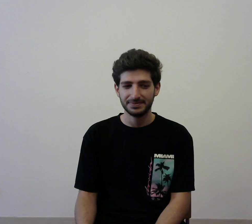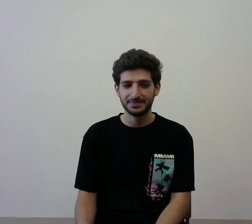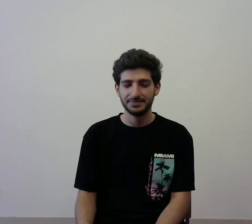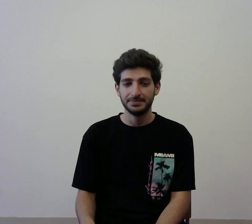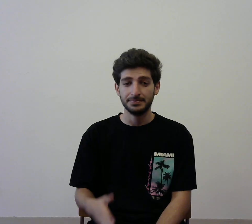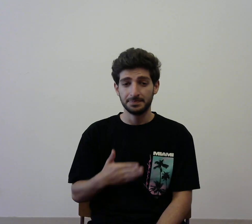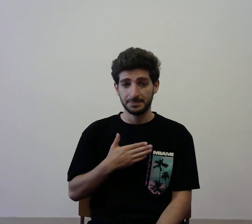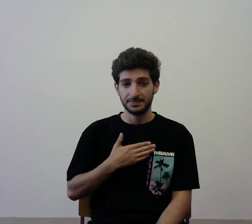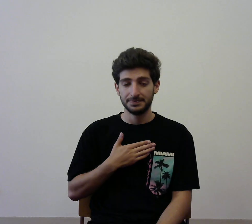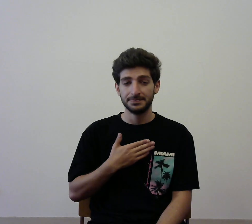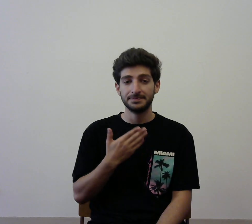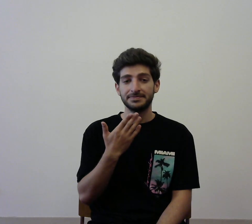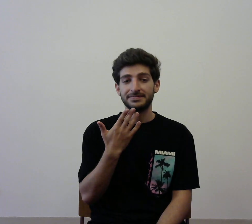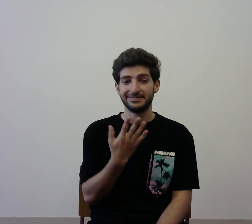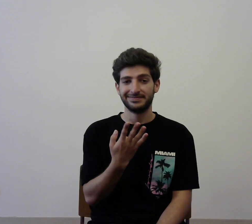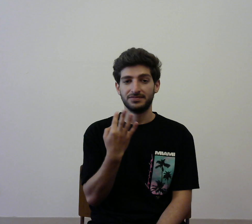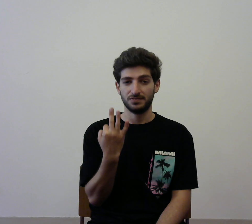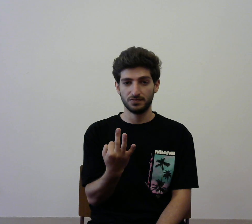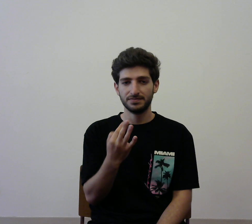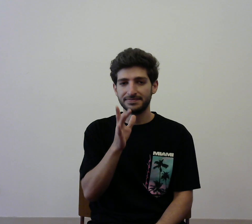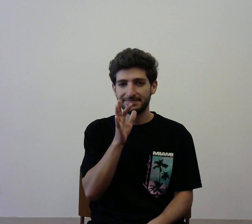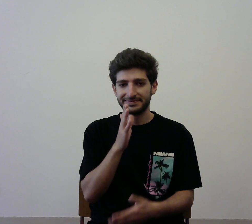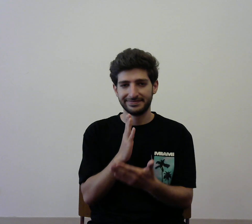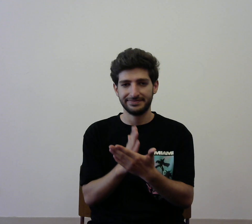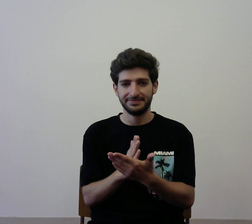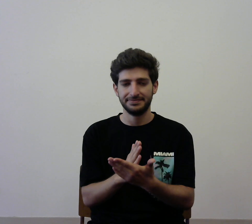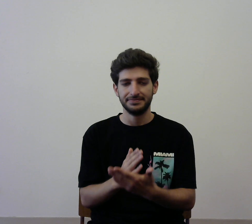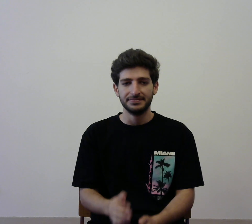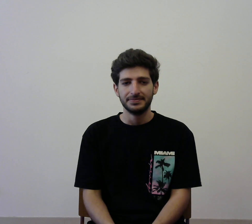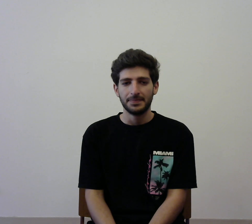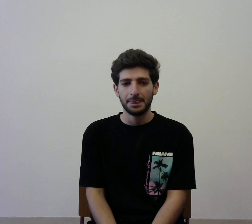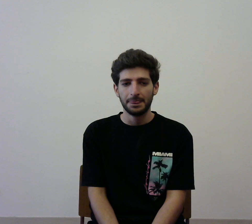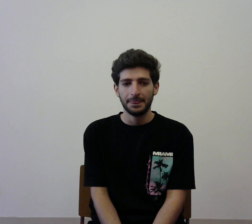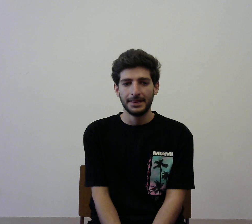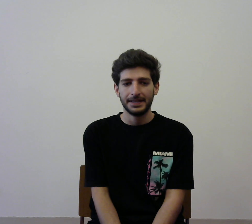Mənim 43 yaşım var